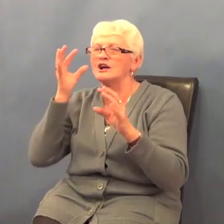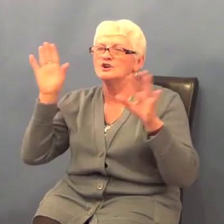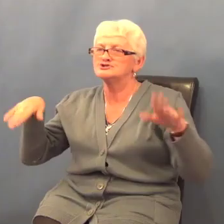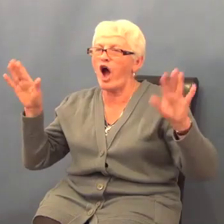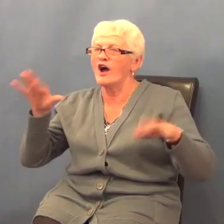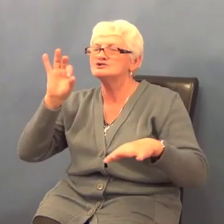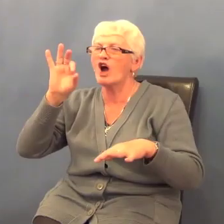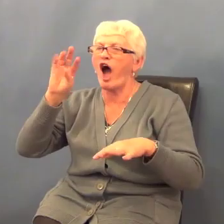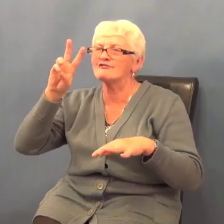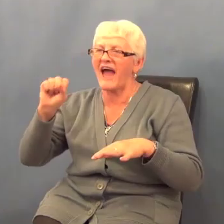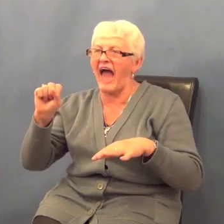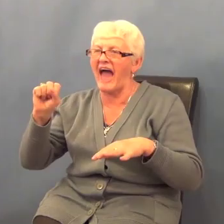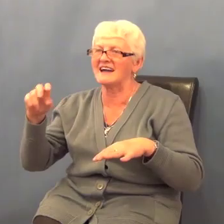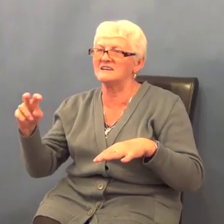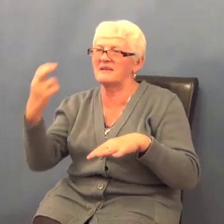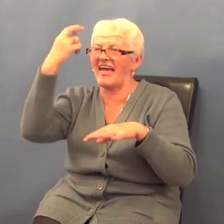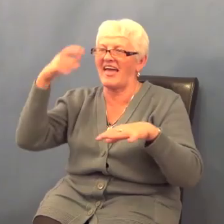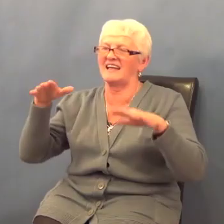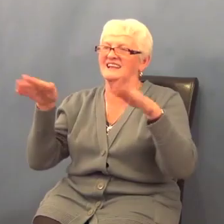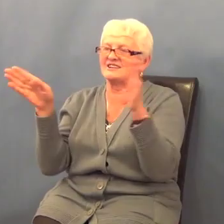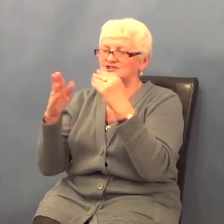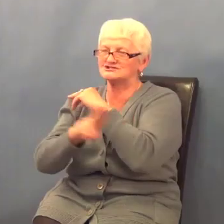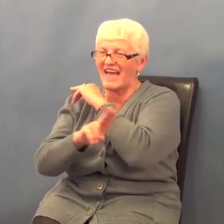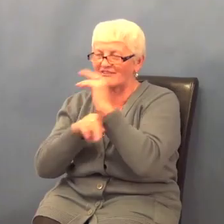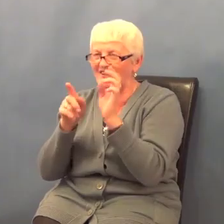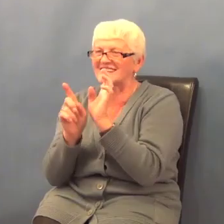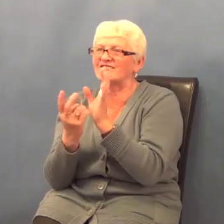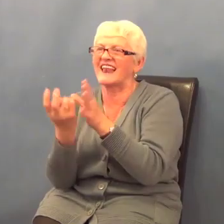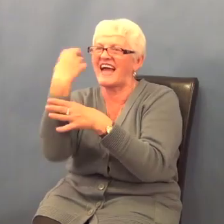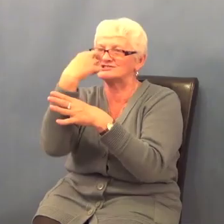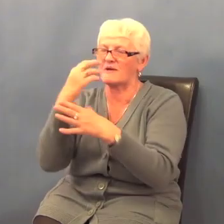Sowa wyszła z dziupli.